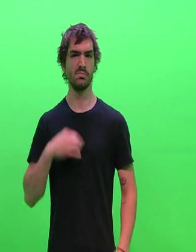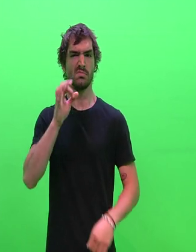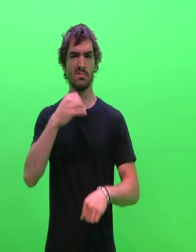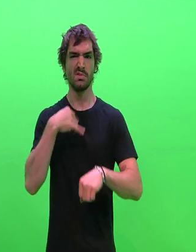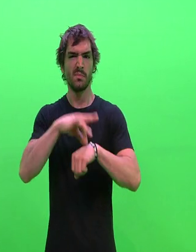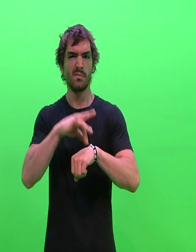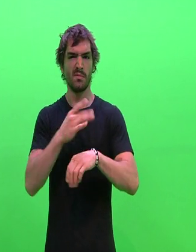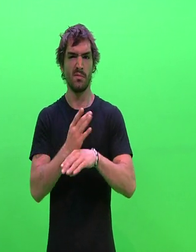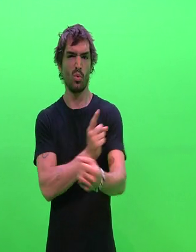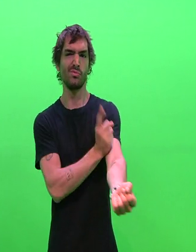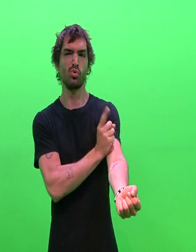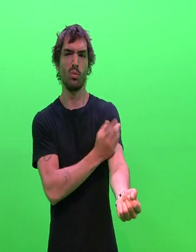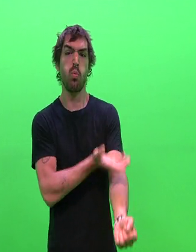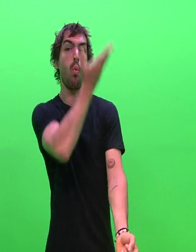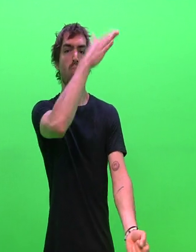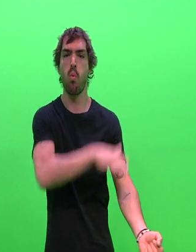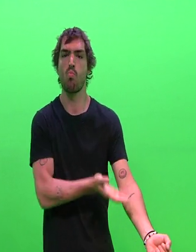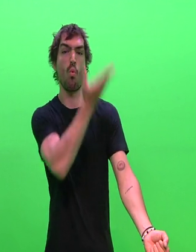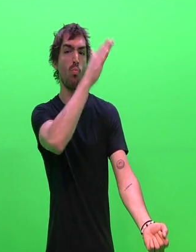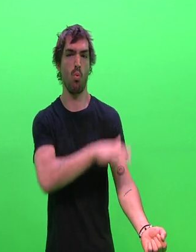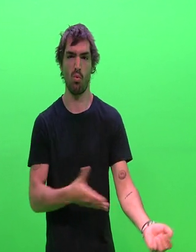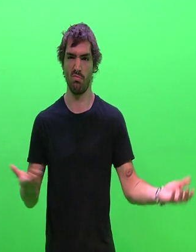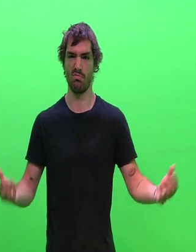Sí, tinc una malaltia del colesterol, sempre em puja i em baixa, no és normal.